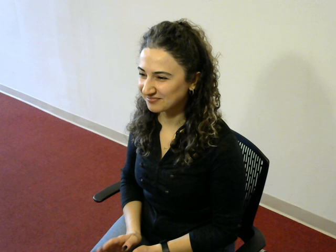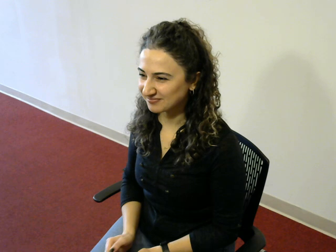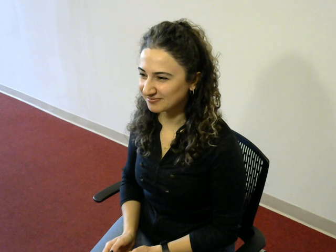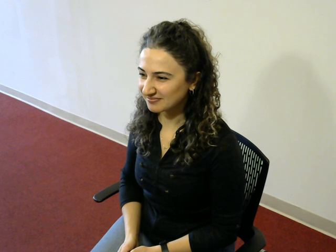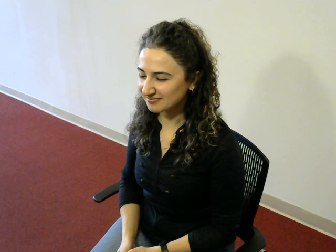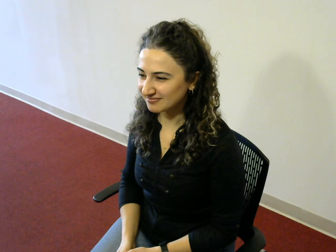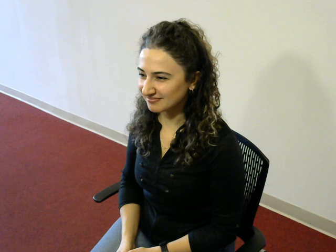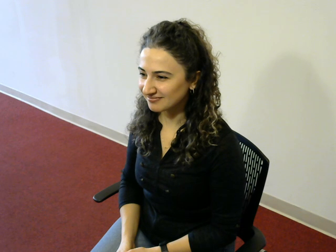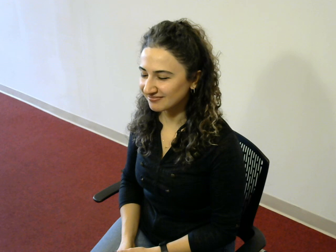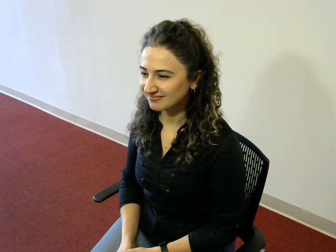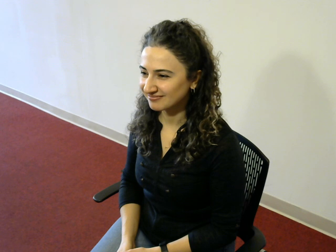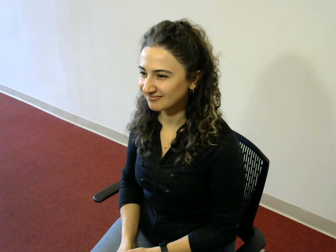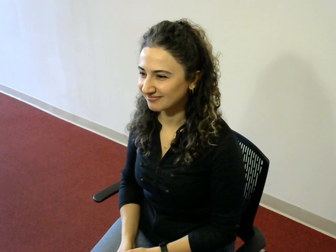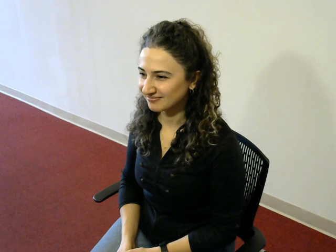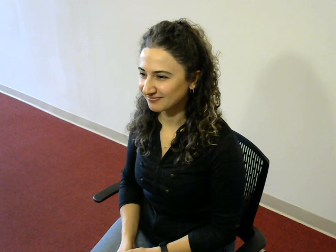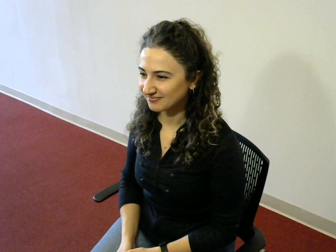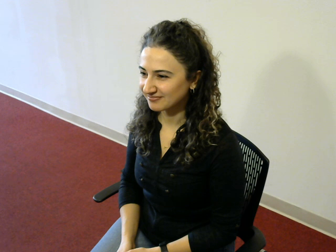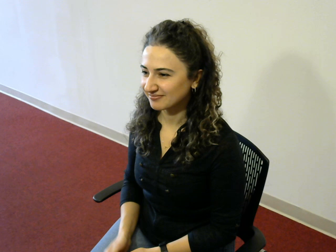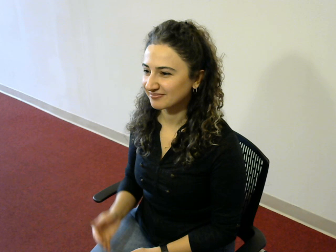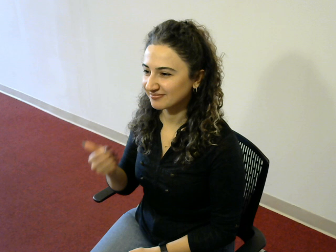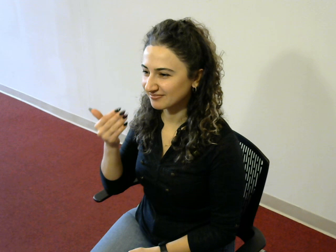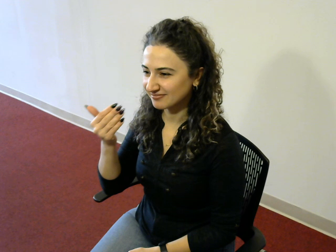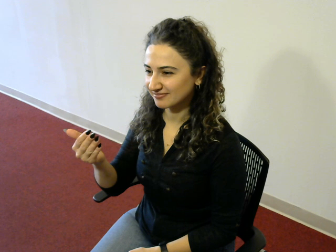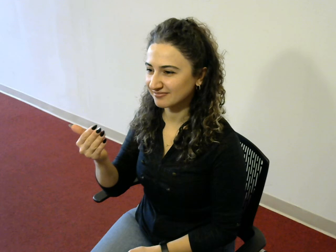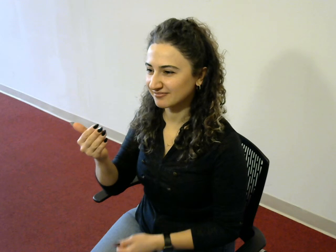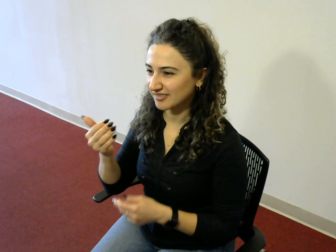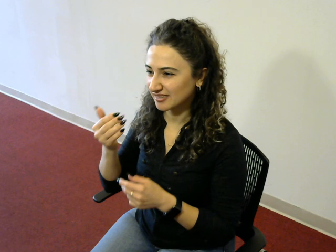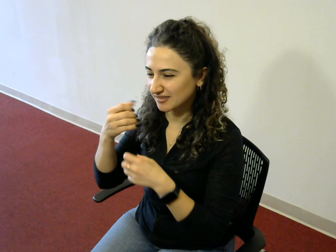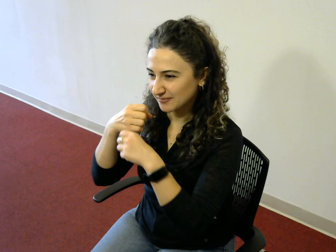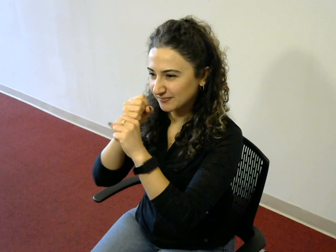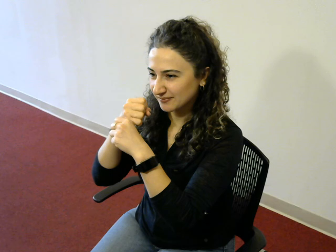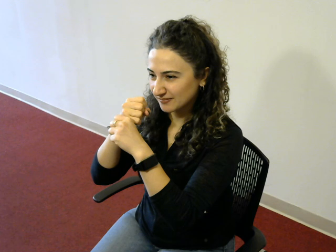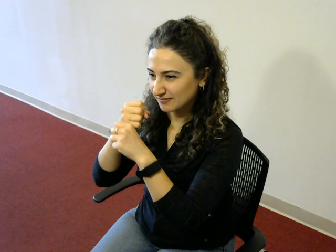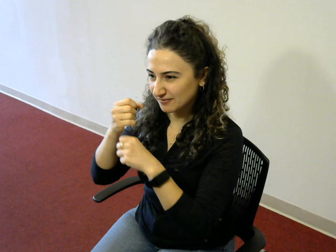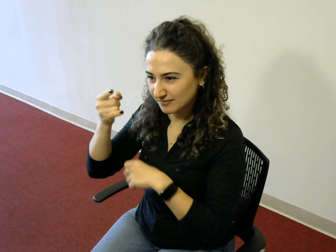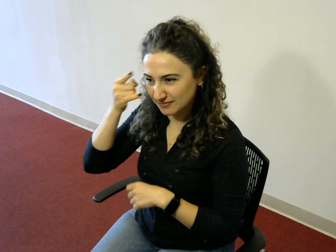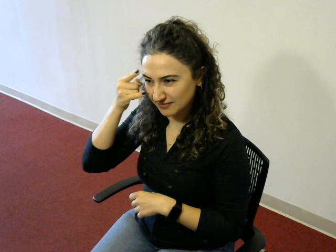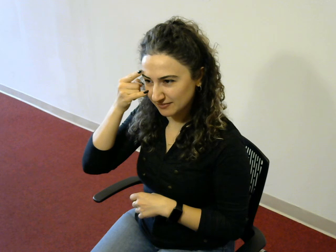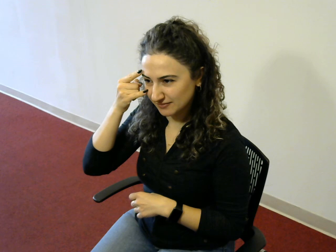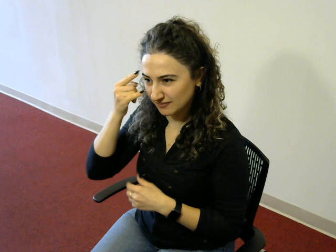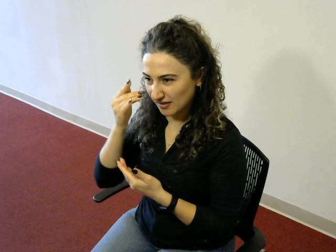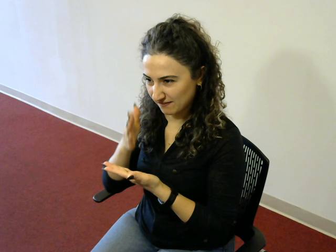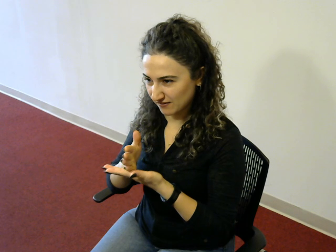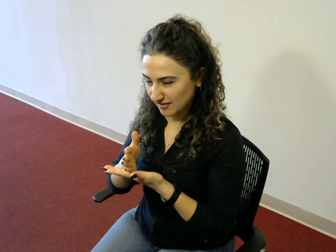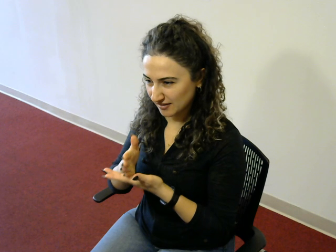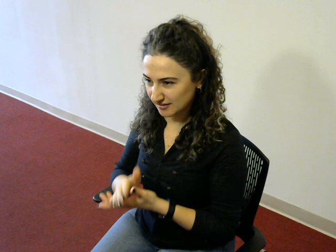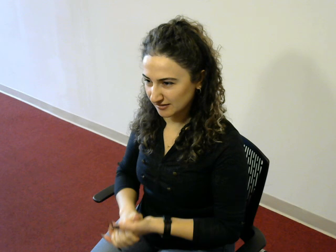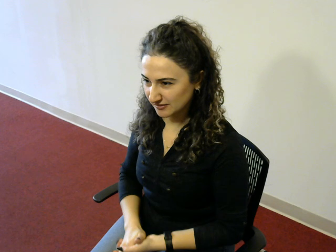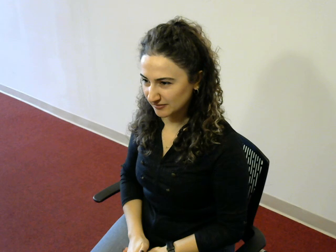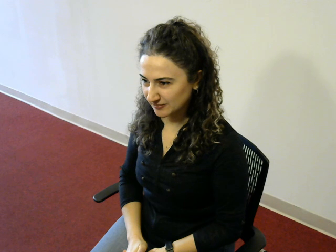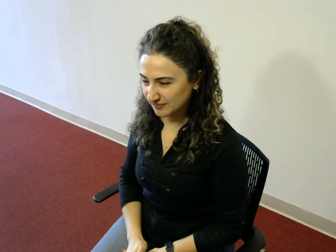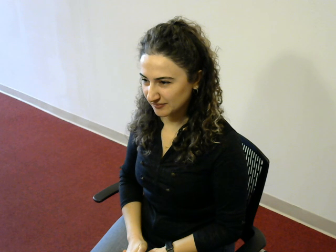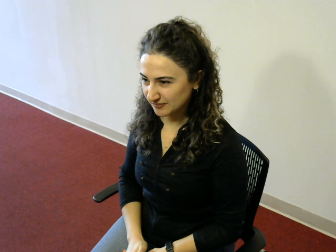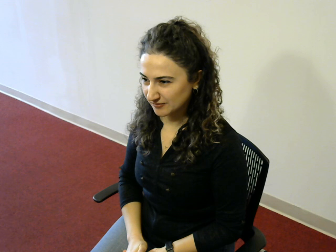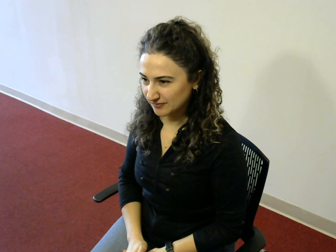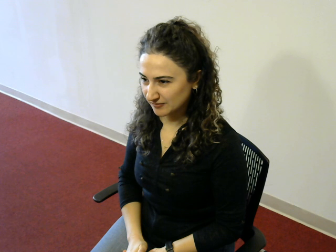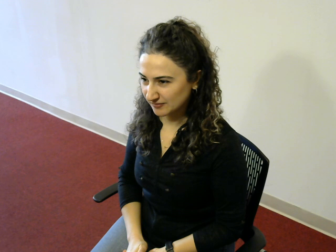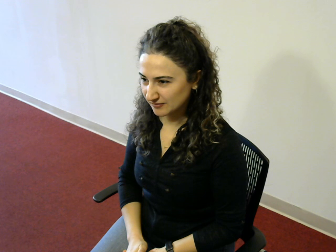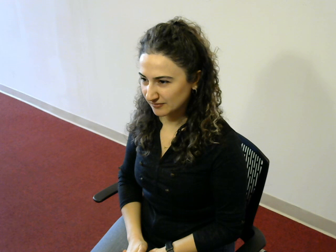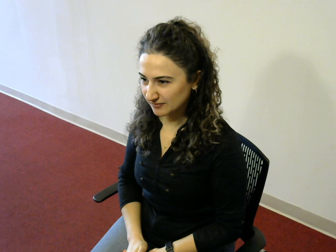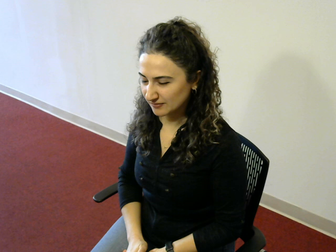Sənin instagramın var?